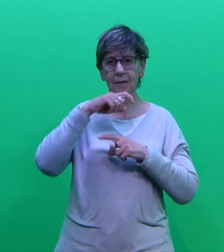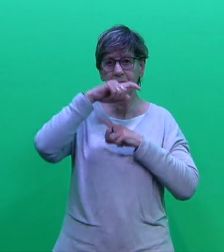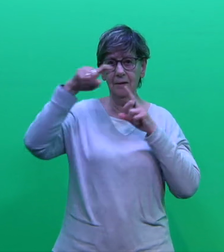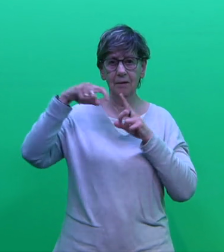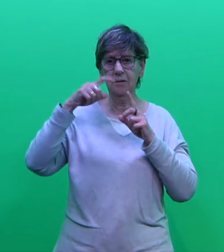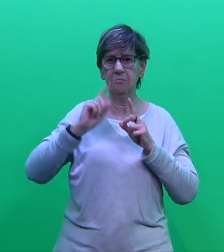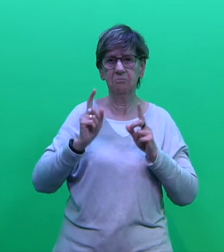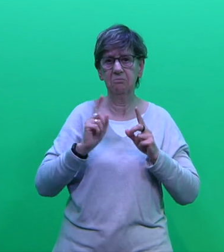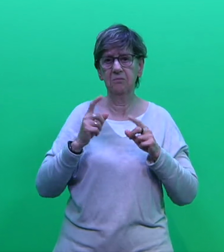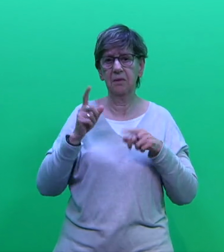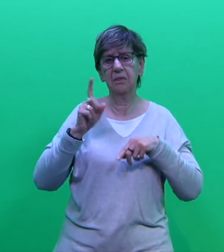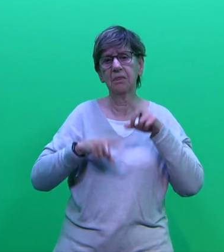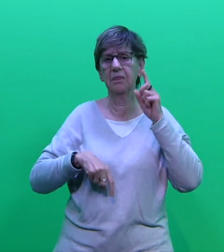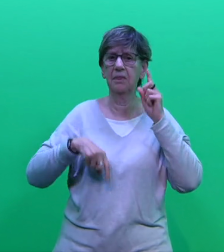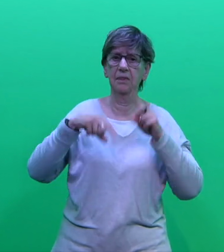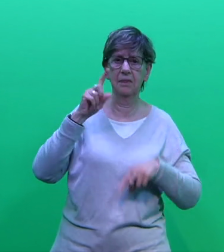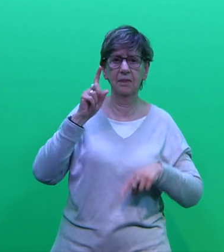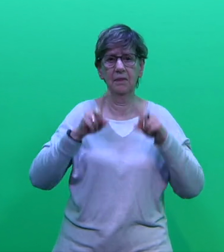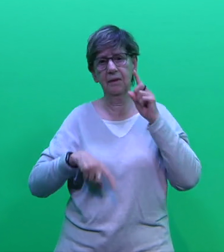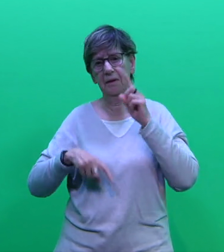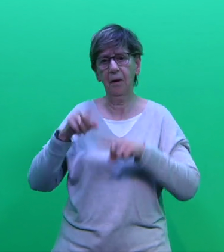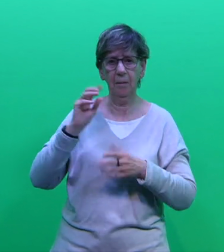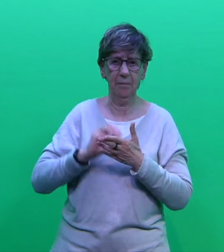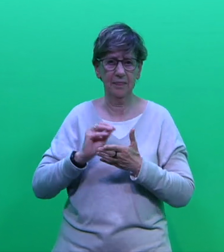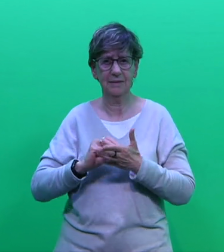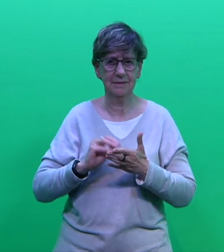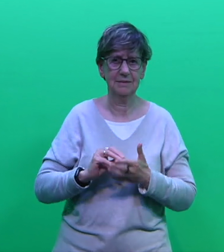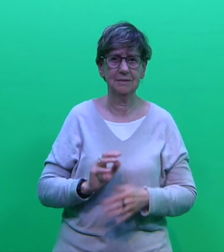No és durant tot l'any, depèn, és de vegades.